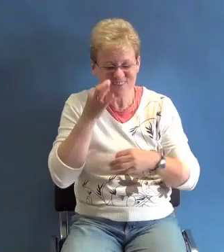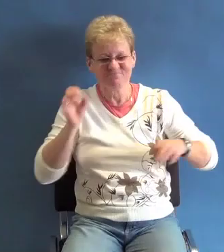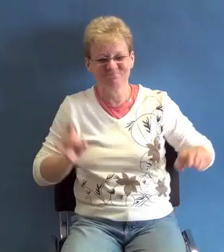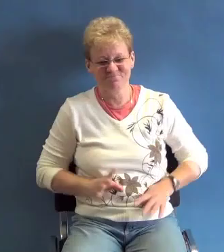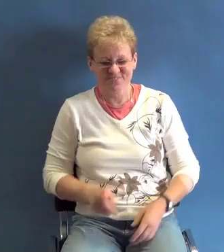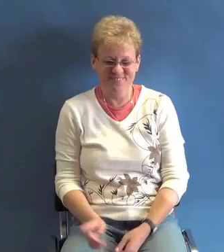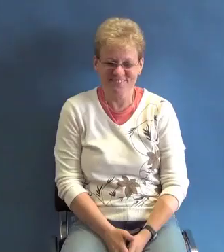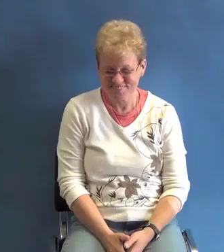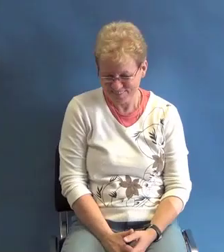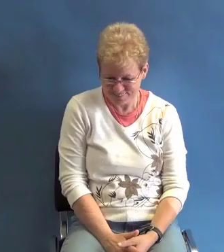Rybka patrzy i atakuje kota, a on się przestraszył.